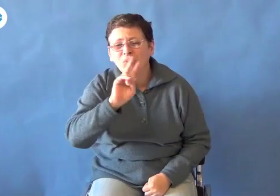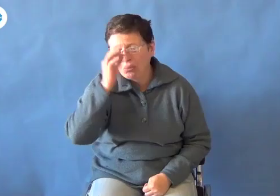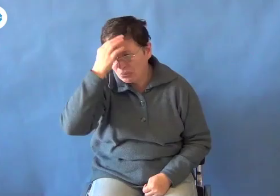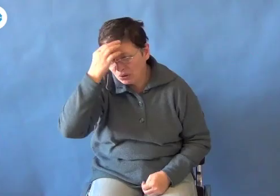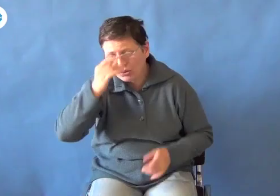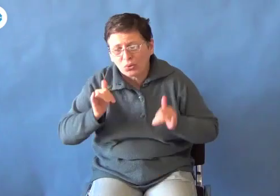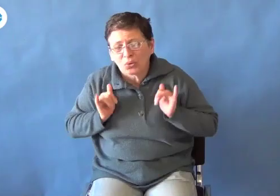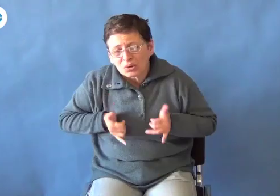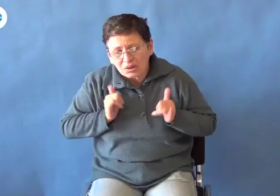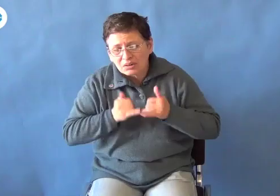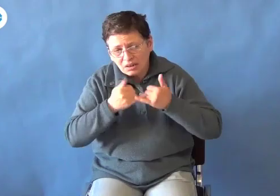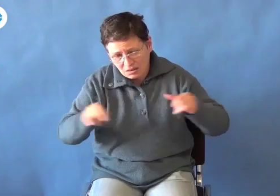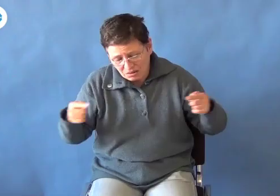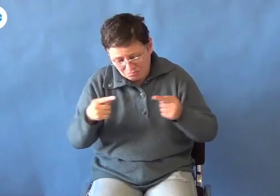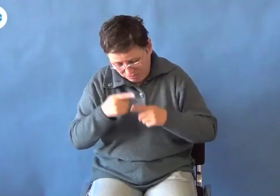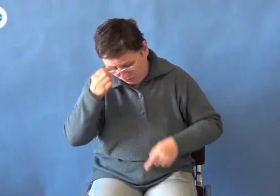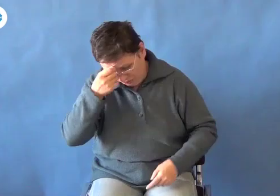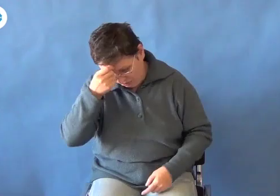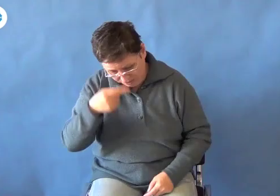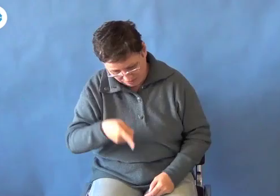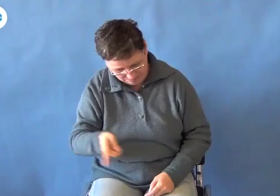Jakiś głupi inny turysta.